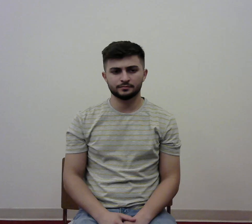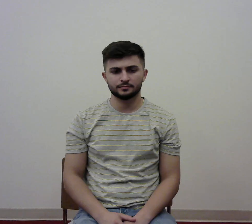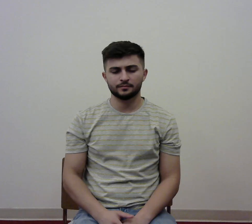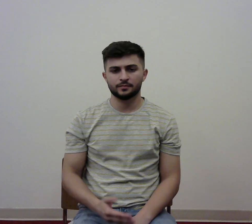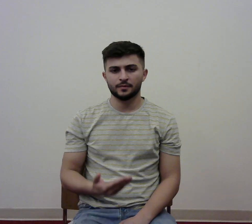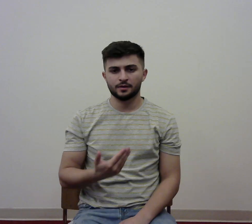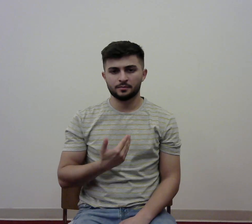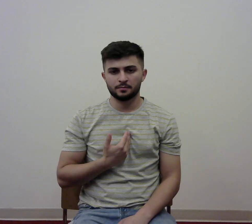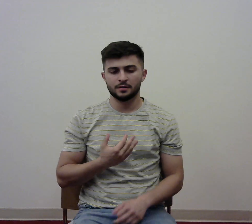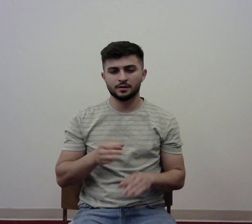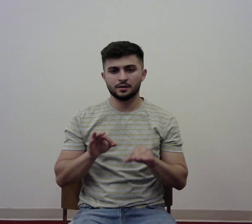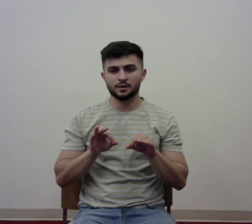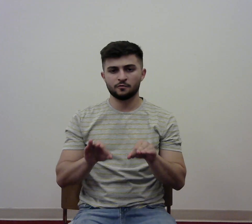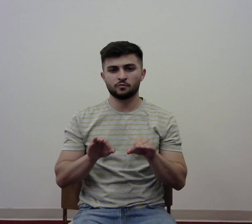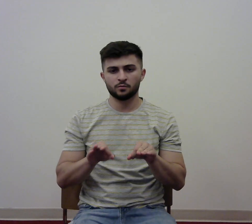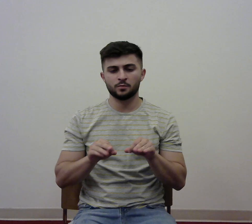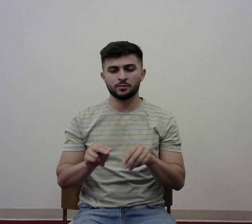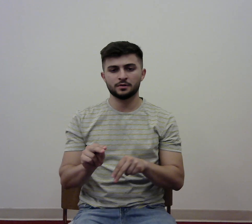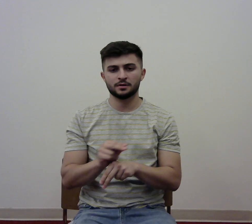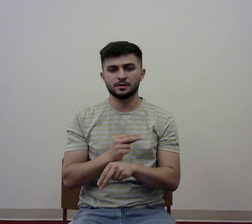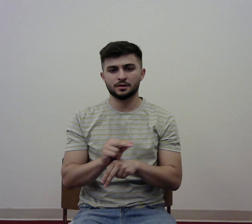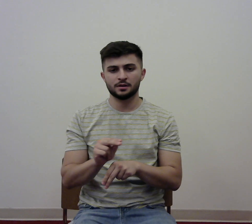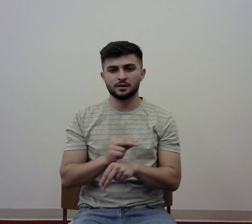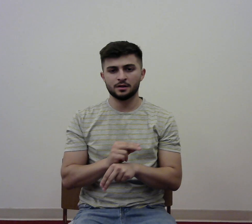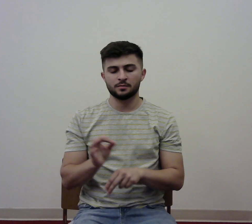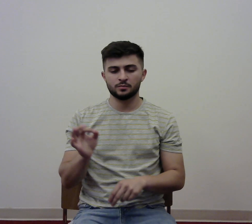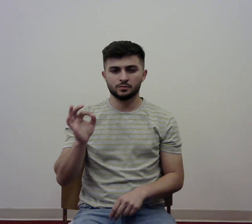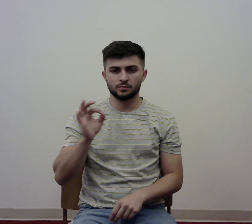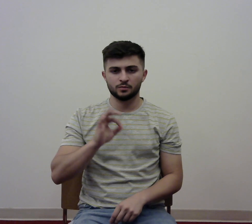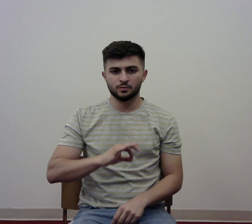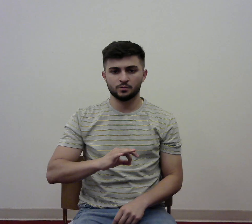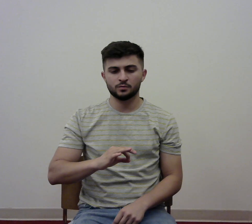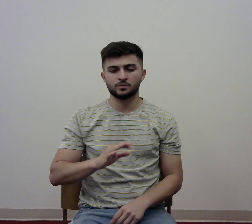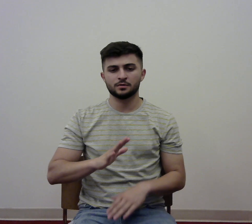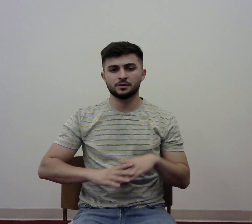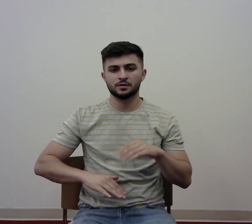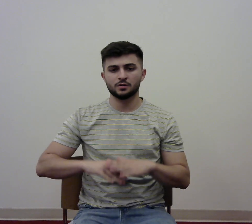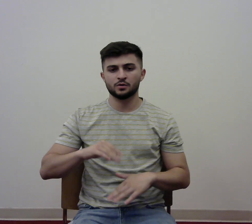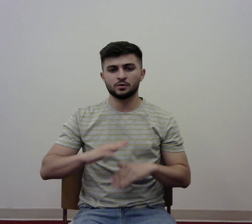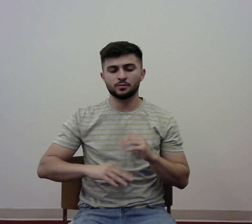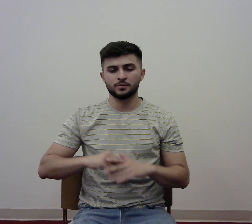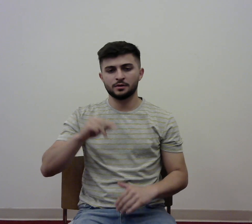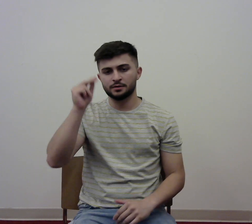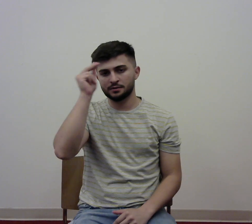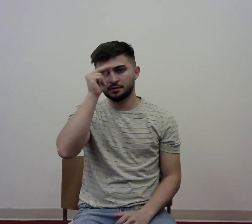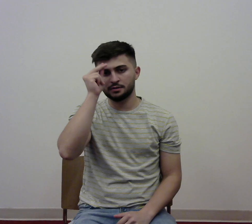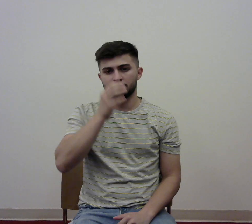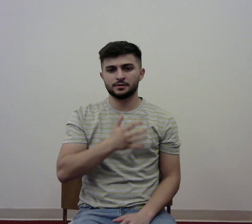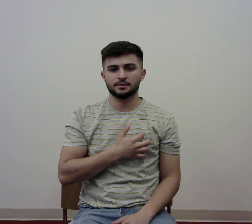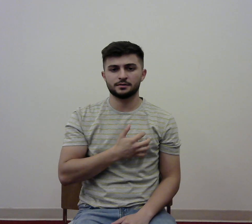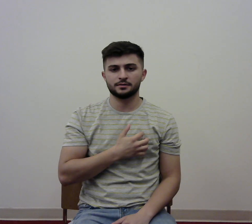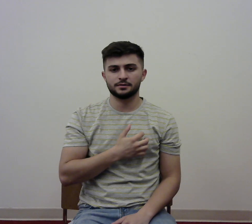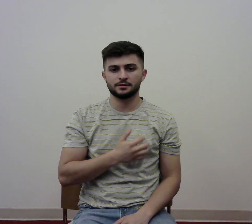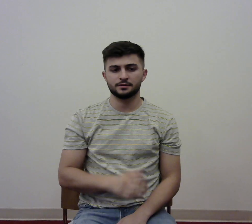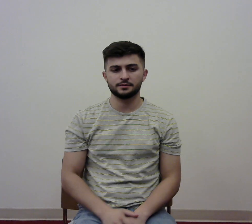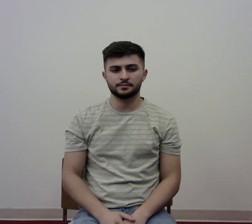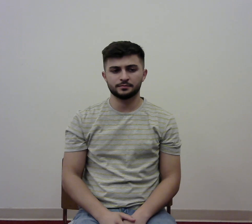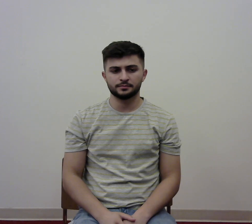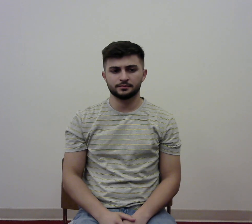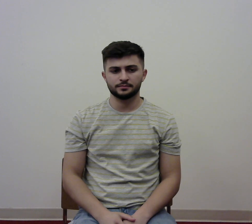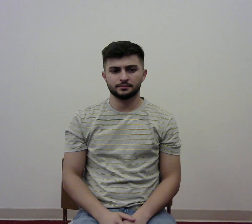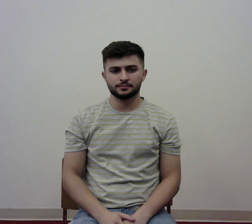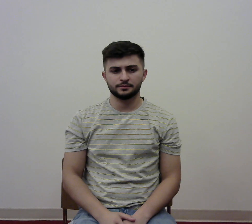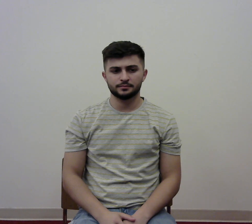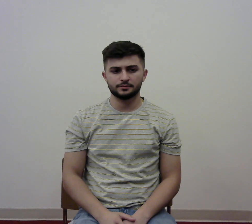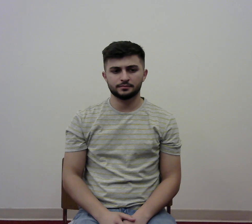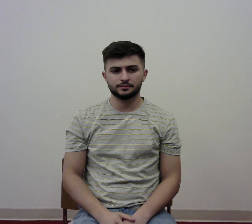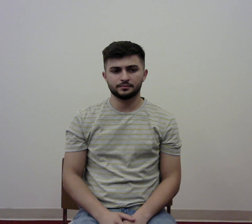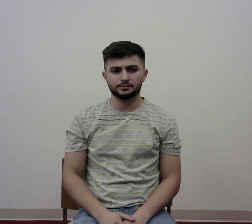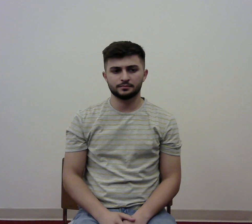Mən avtomobil təmiri üzrə təcrübə keçmək istəyirəm